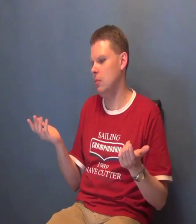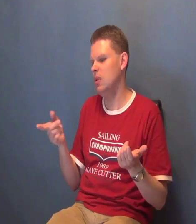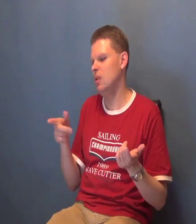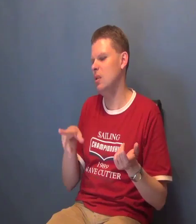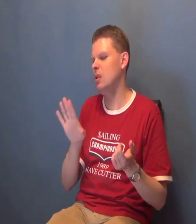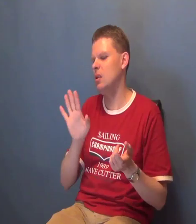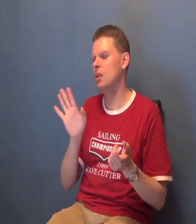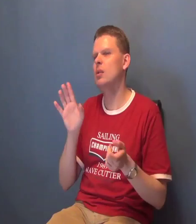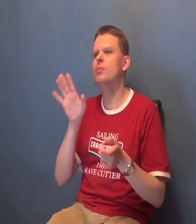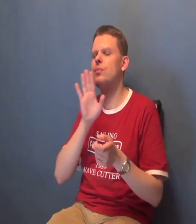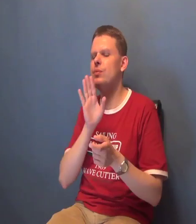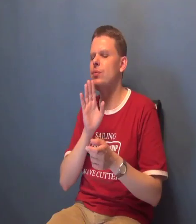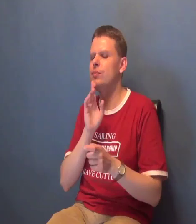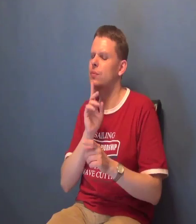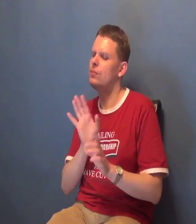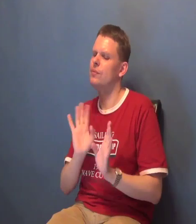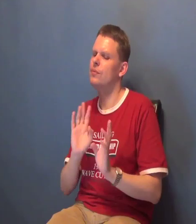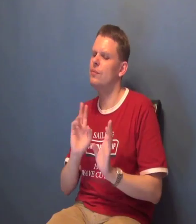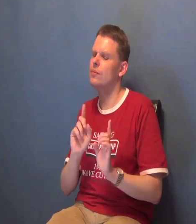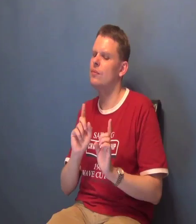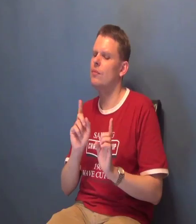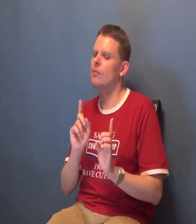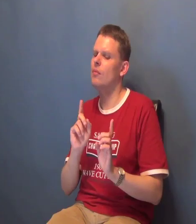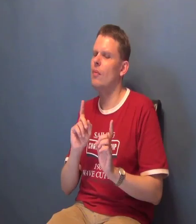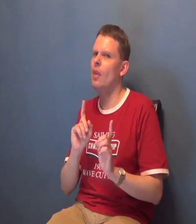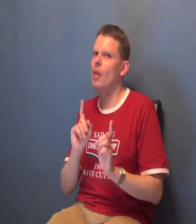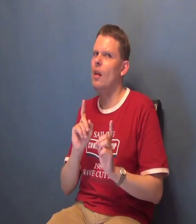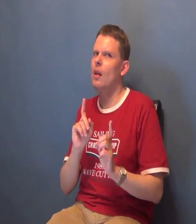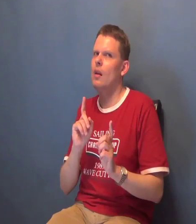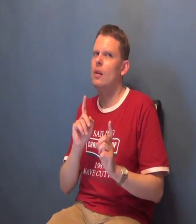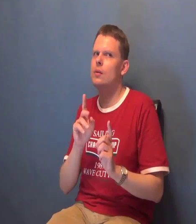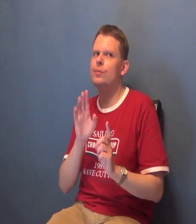Nie, to wygląda na to, że, nie.